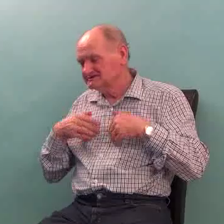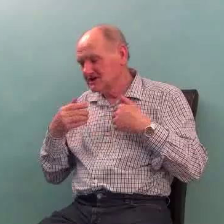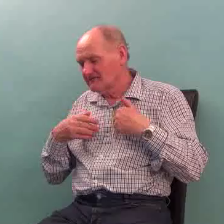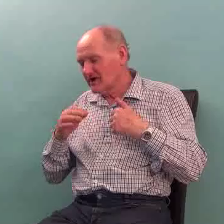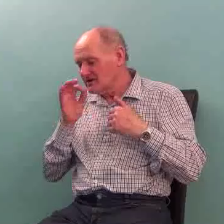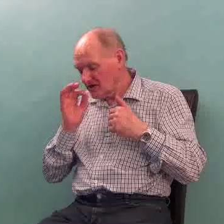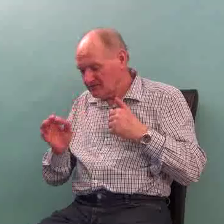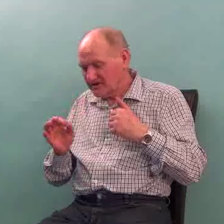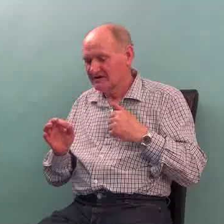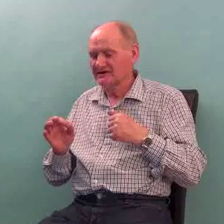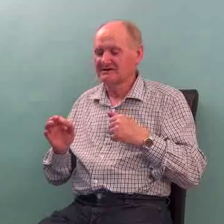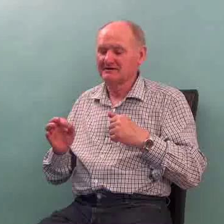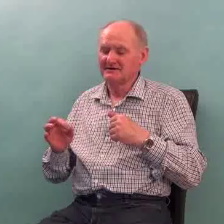Dobrze.